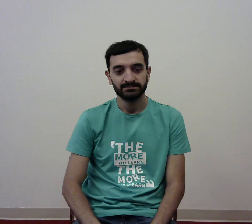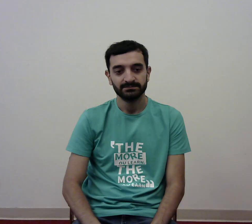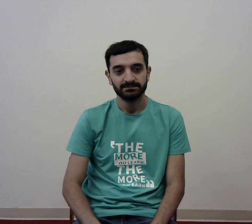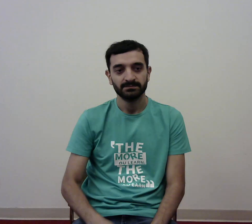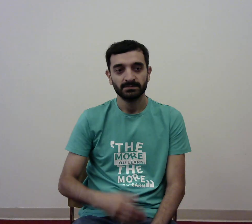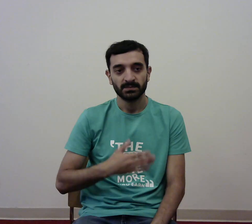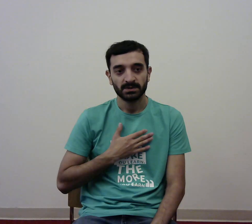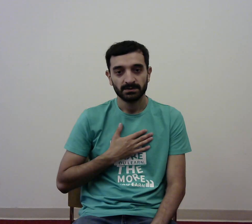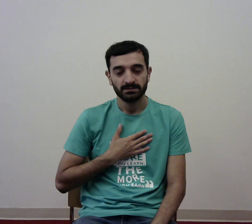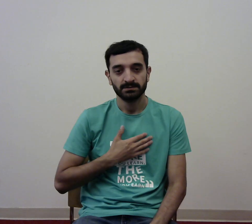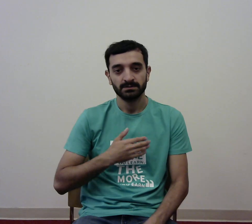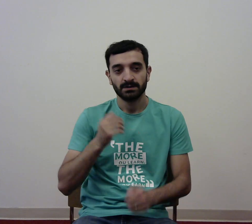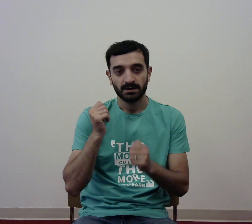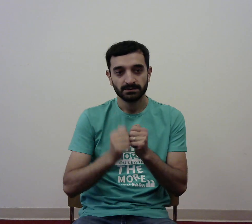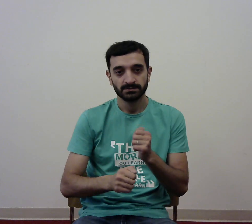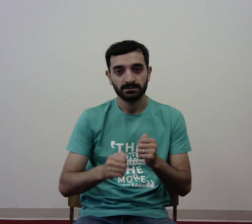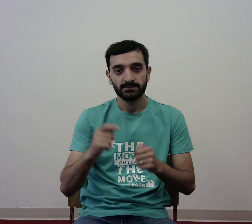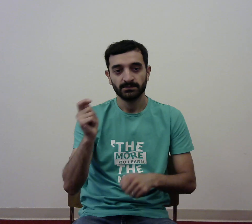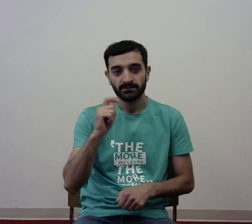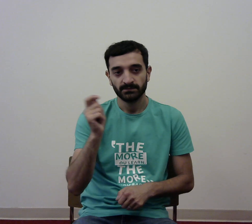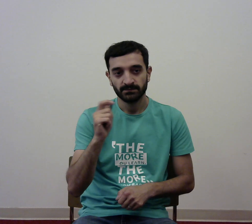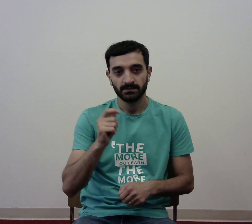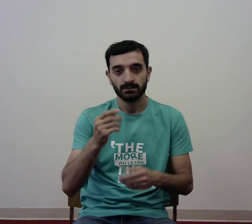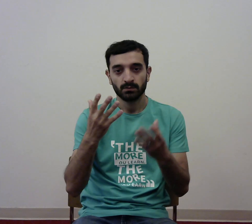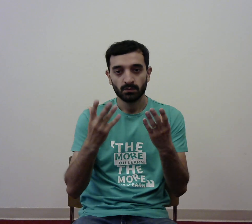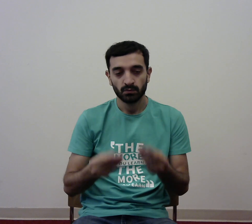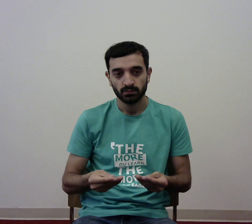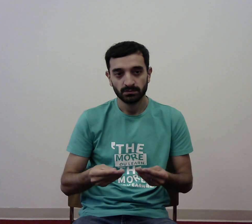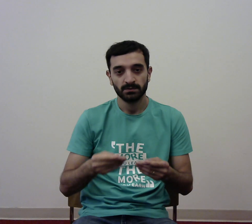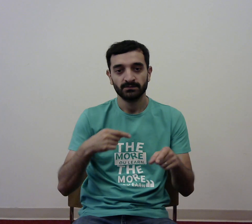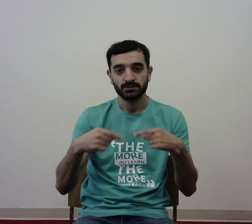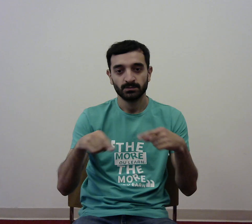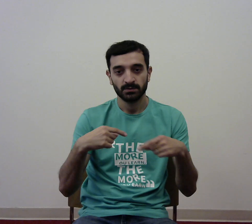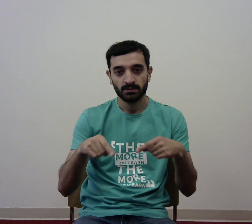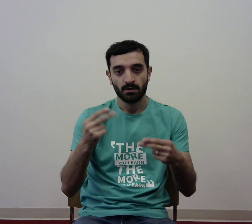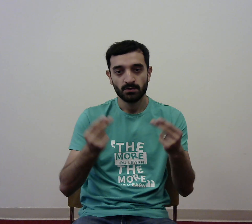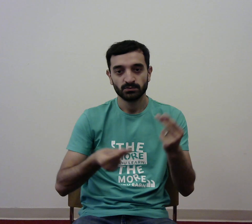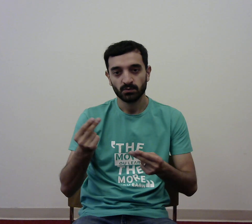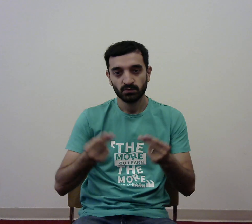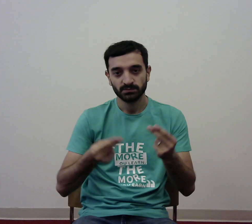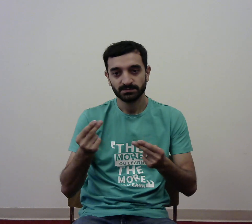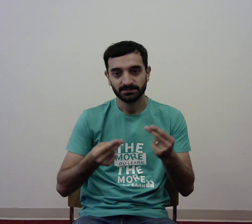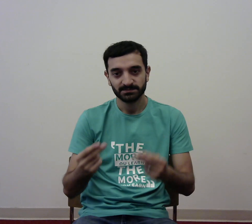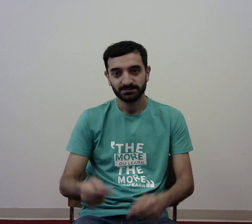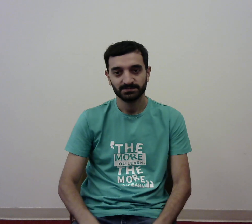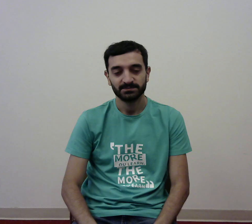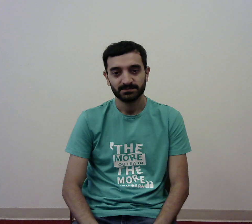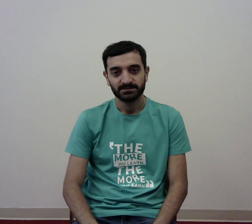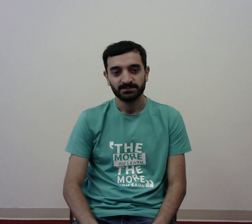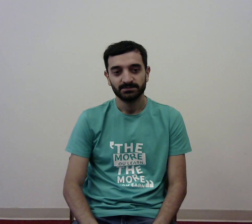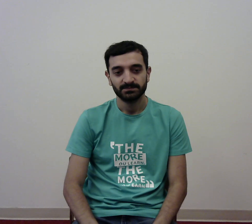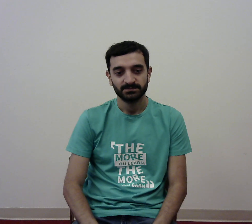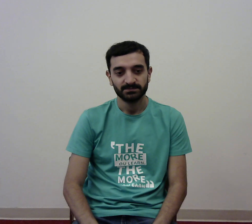Biz hər bazar günü futbol oynayırıq